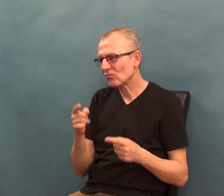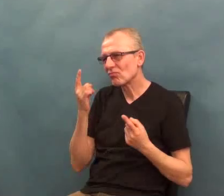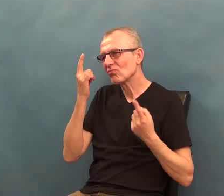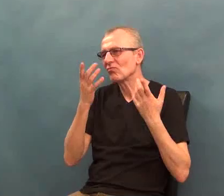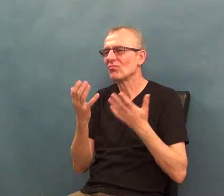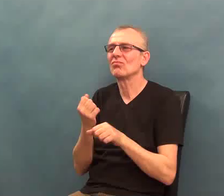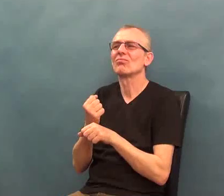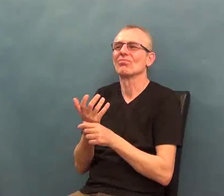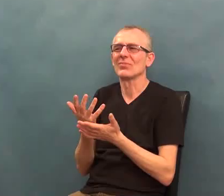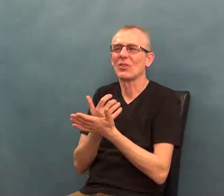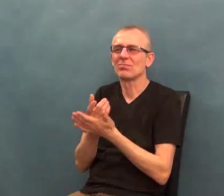Chciałby pracować i zarabiać pieniądze.